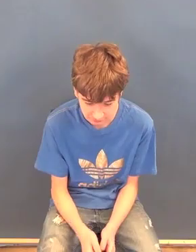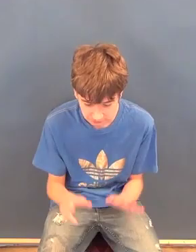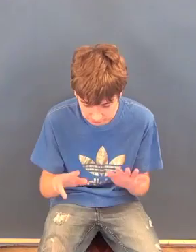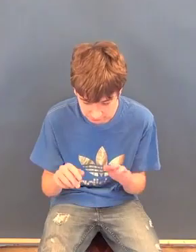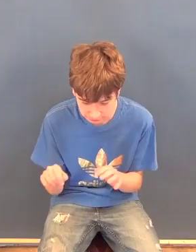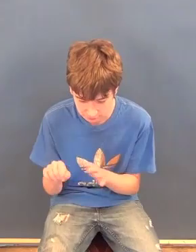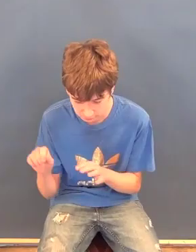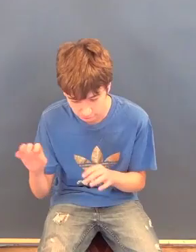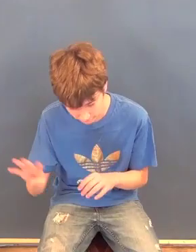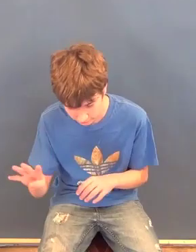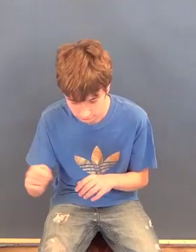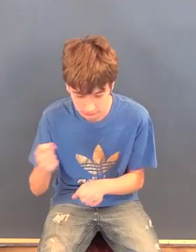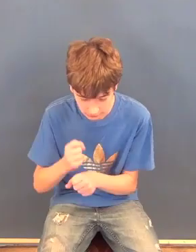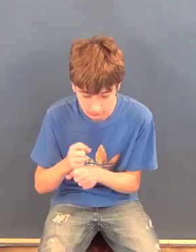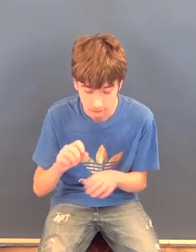Od ósmej do czwartej pracuję.